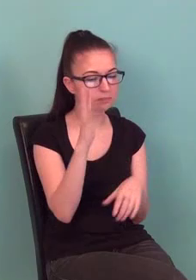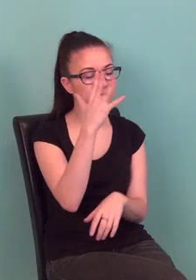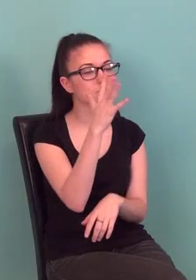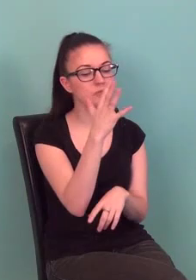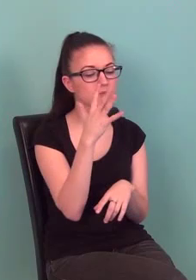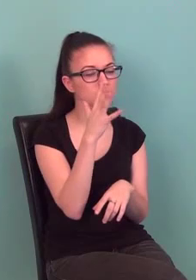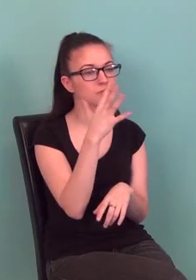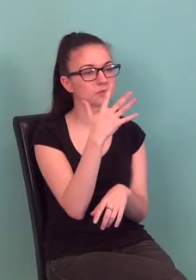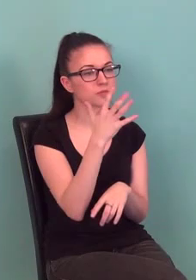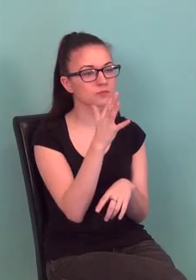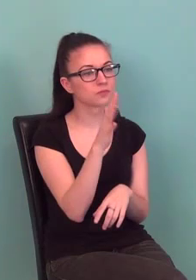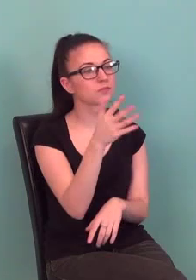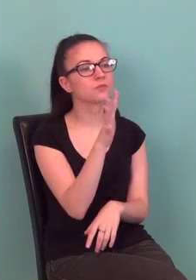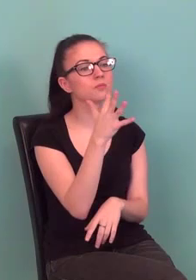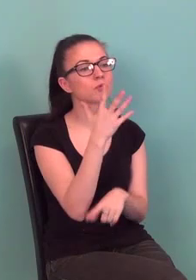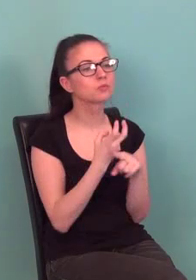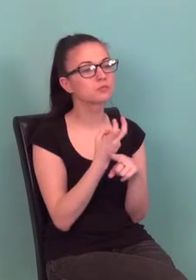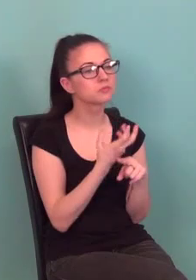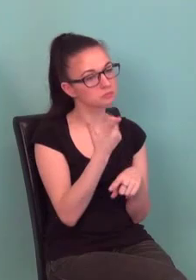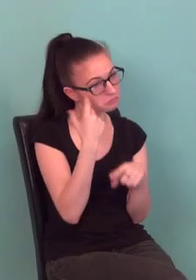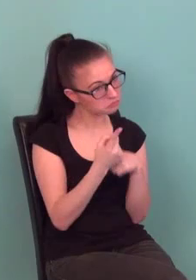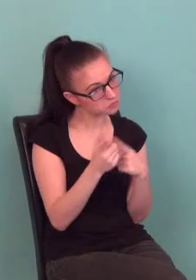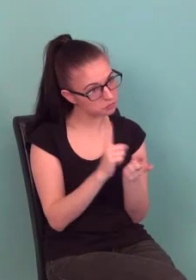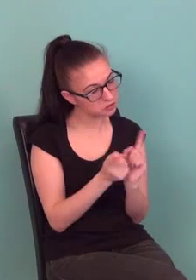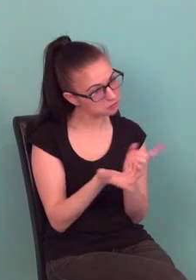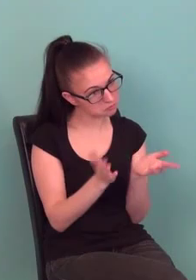Piątego lutego, czy masz pomysł na spotkanie?